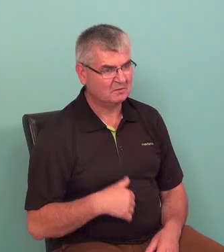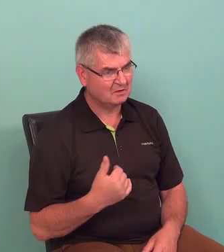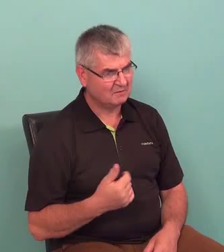Ja zawsze wyjeżdżam.